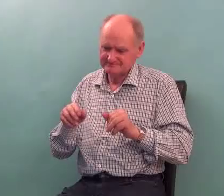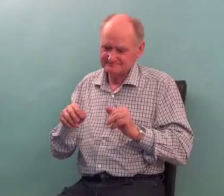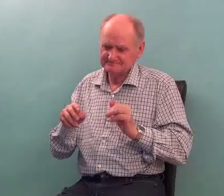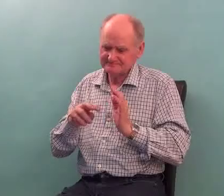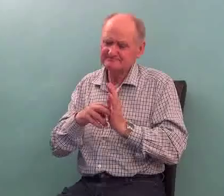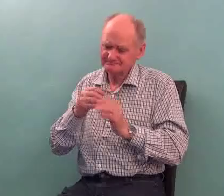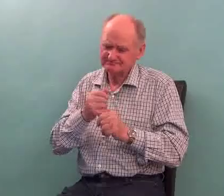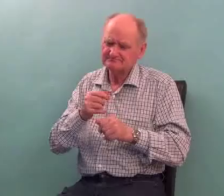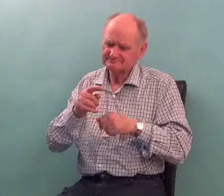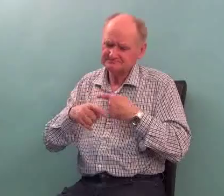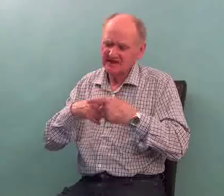Chodzę do pracy i tak w koło.